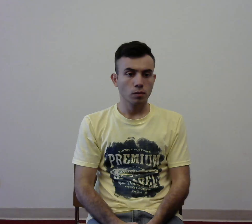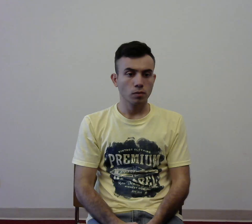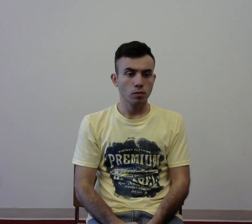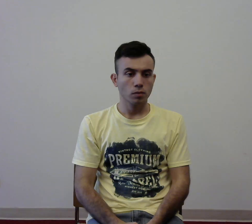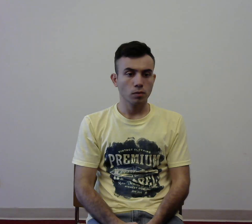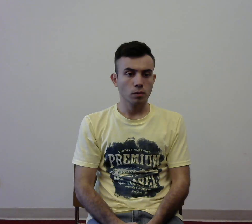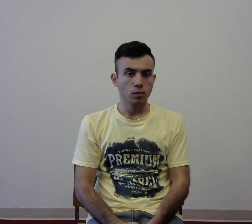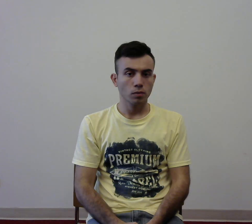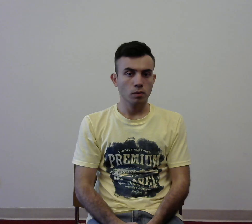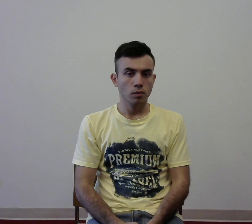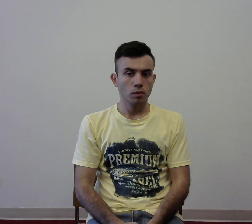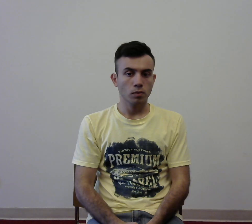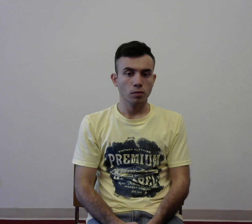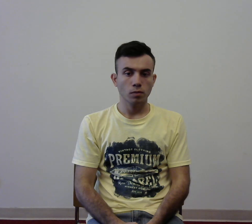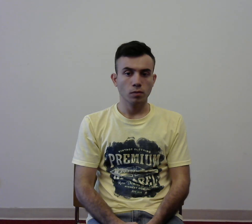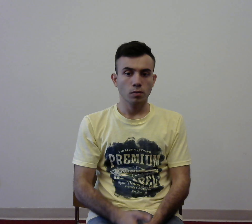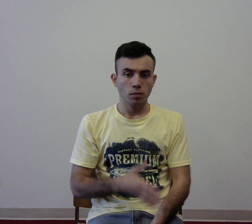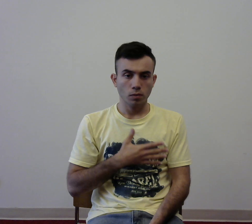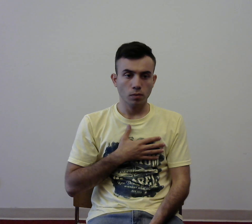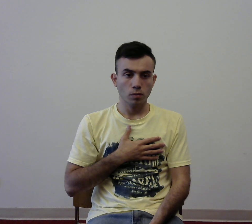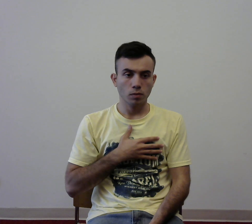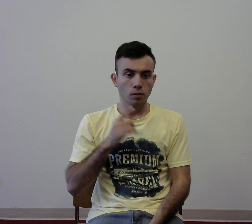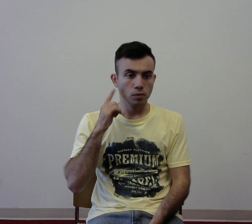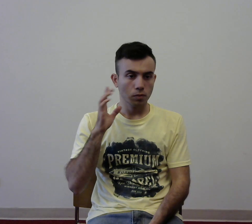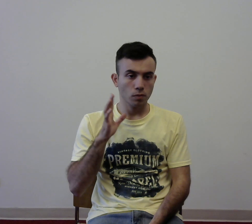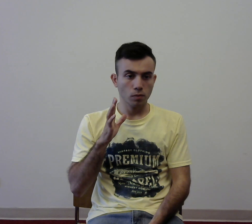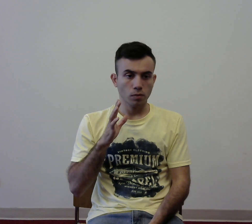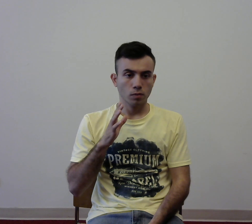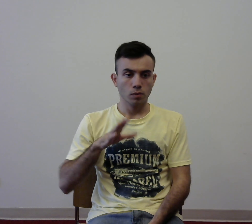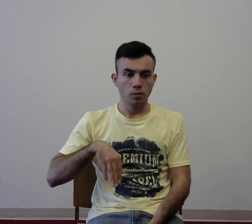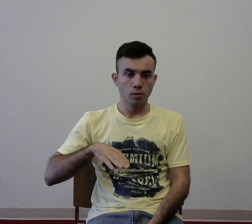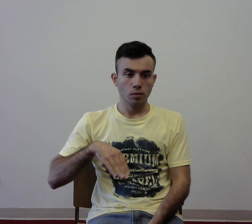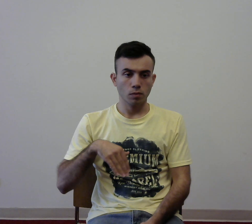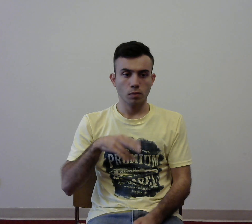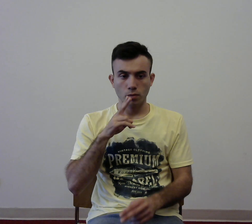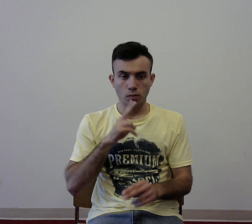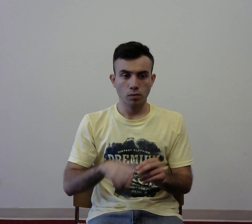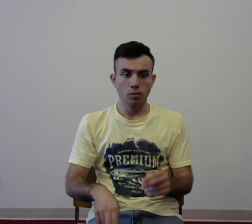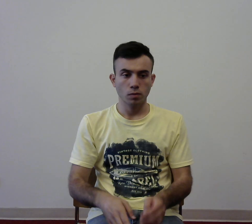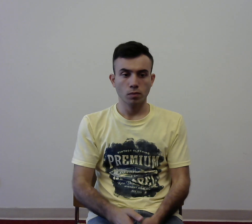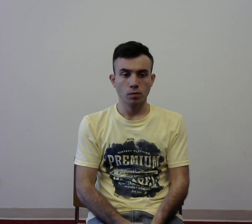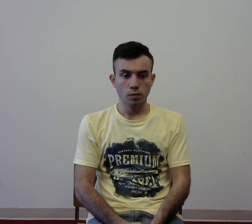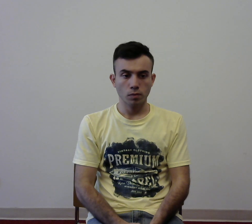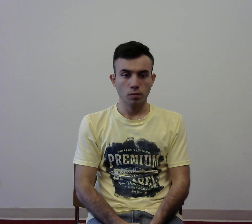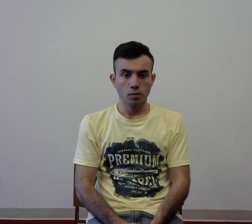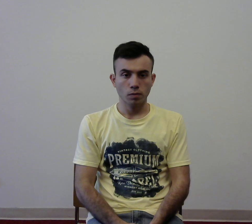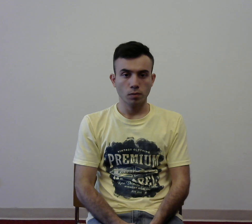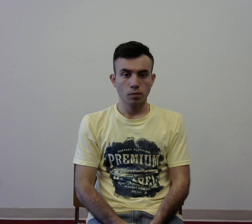Mən eşitməni sonradan itirmişəm